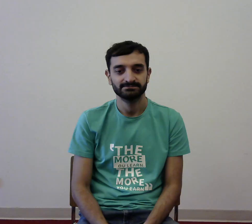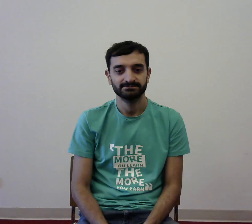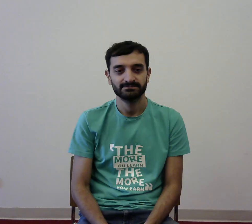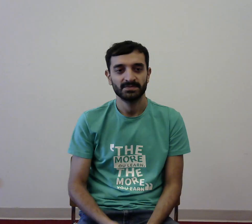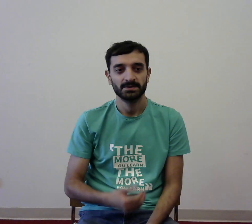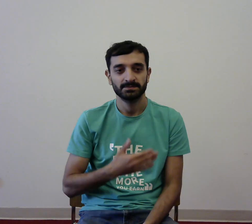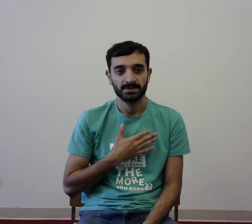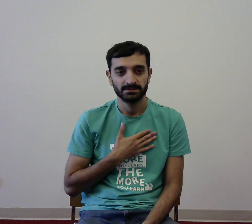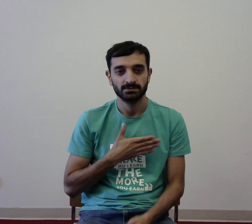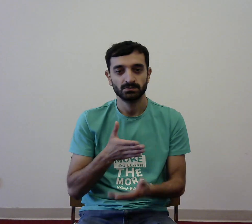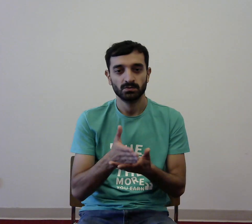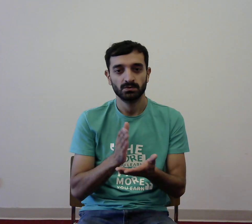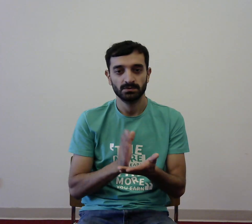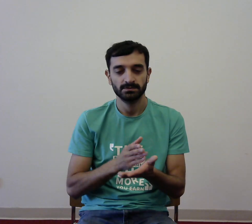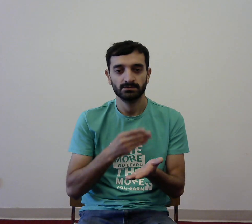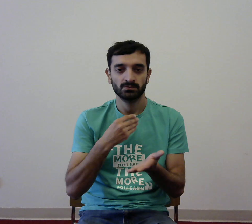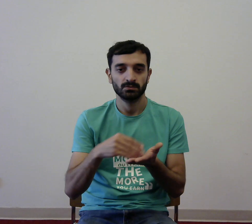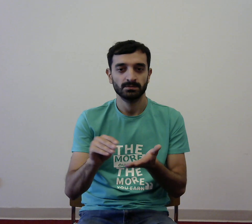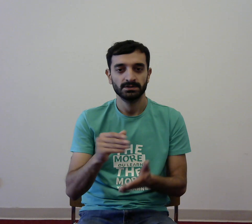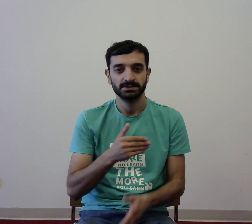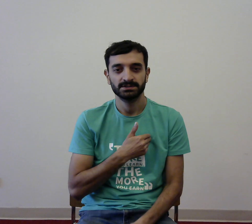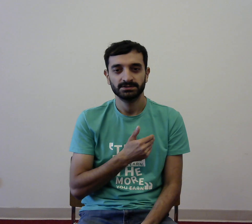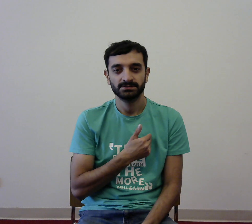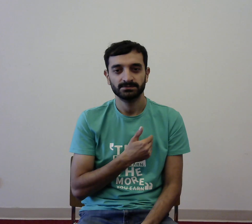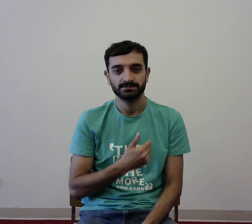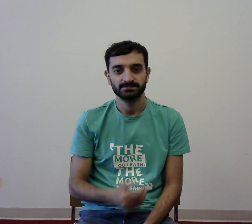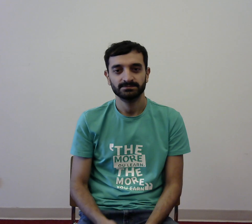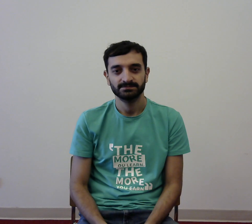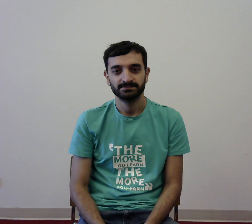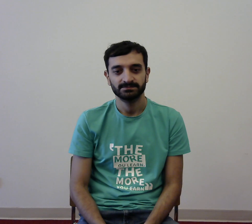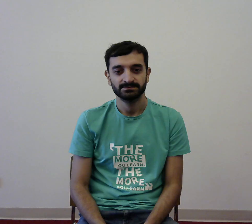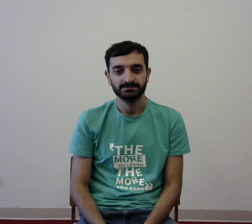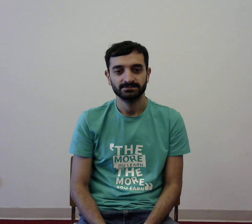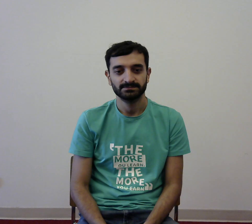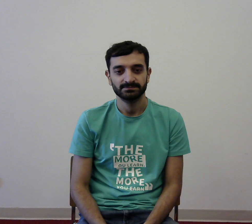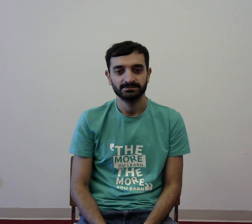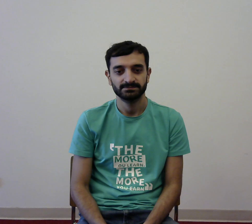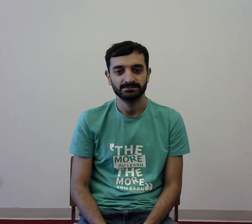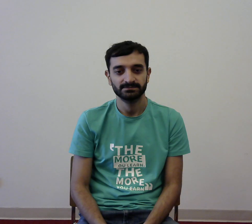Mən çörək almaq istəyirəm